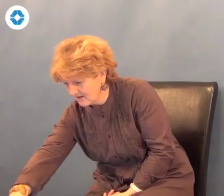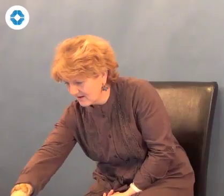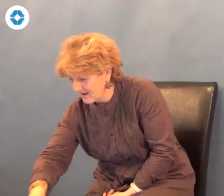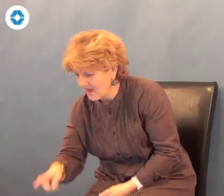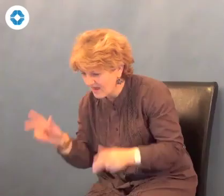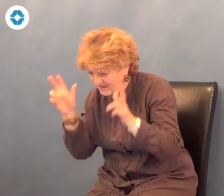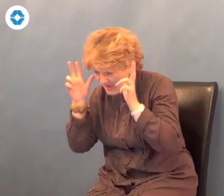Jeleń.